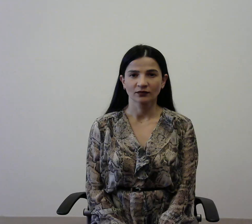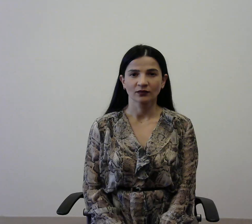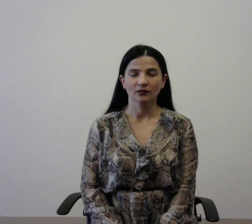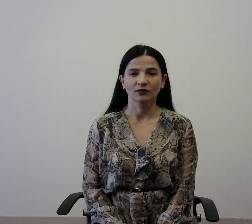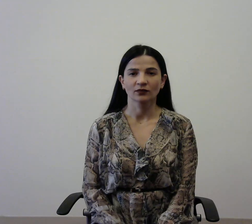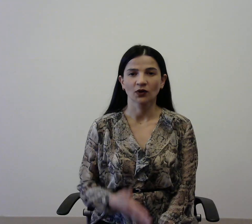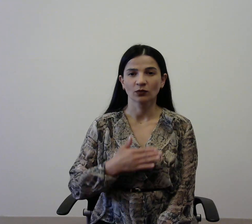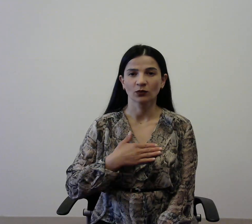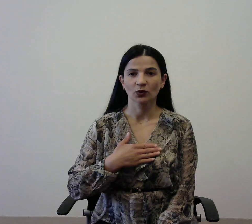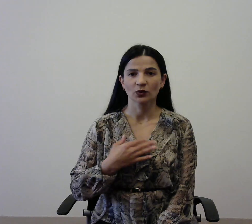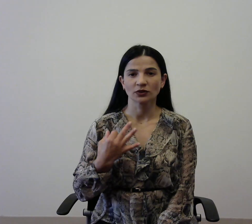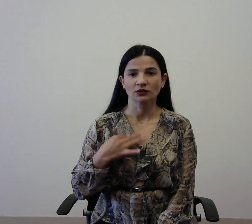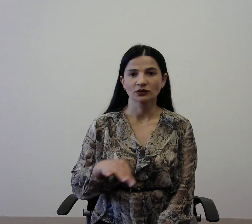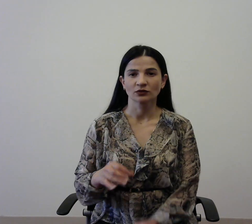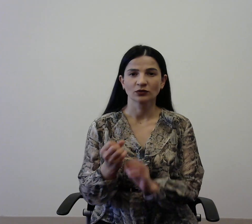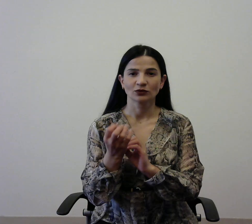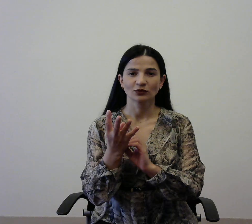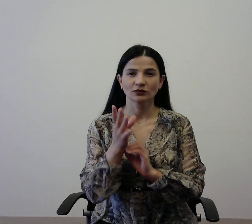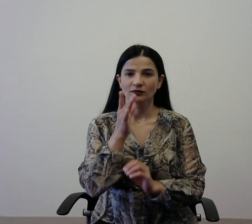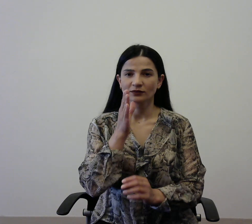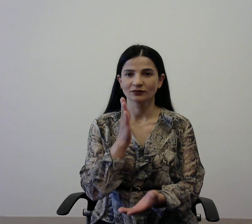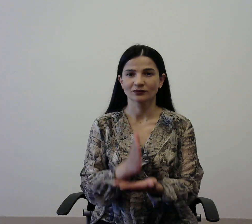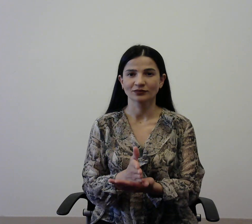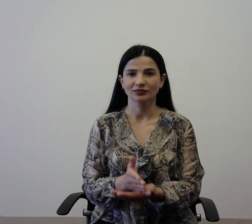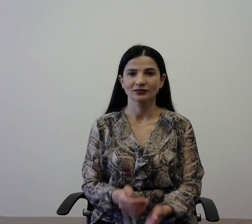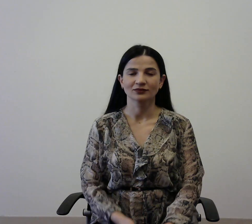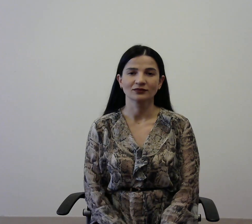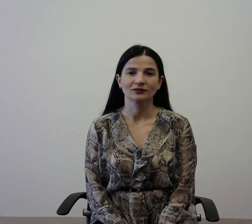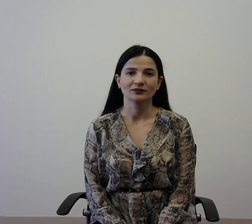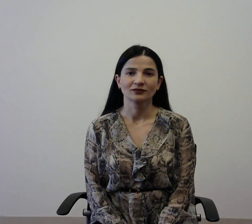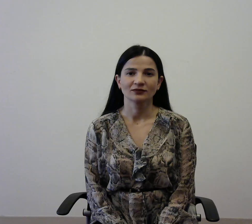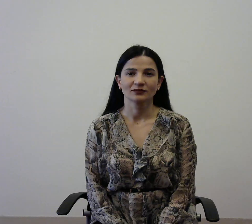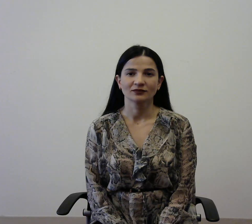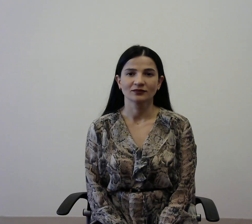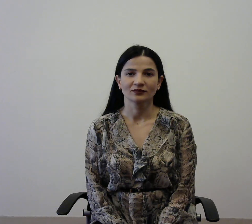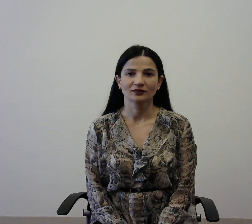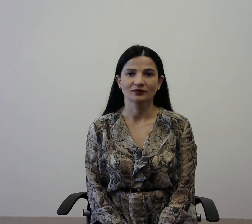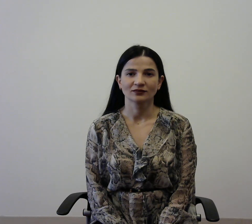Mənim oğlumun 14 yaşı var